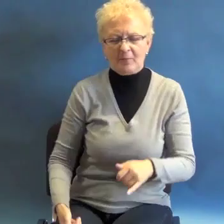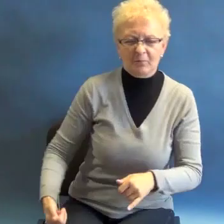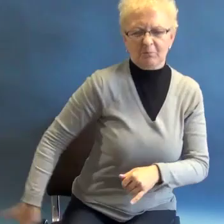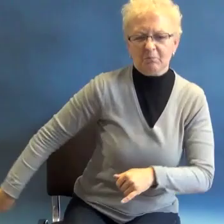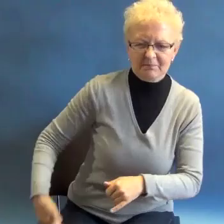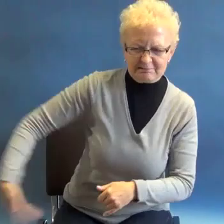Odgania je od siebie.